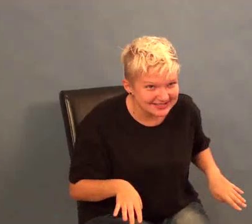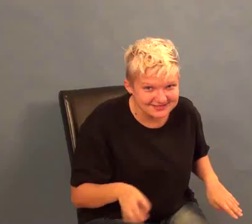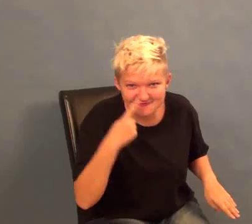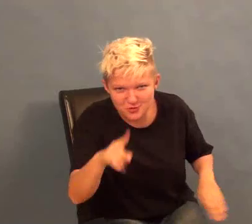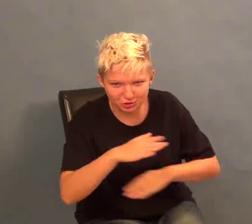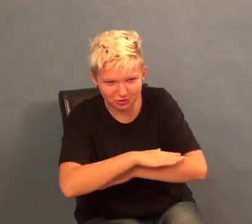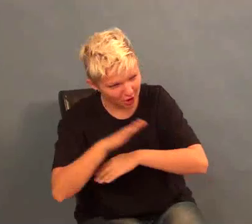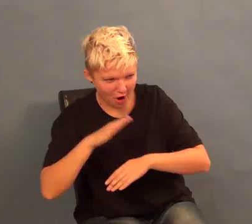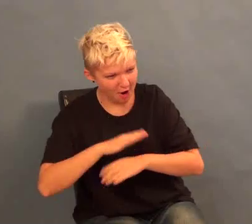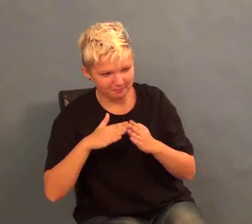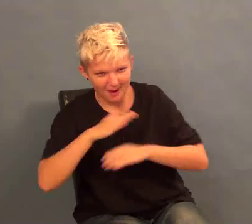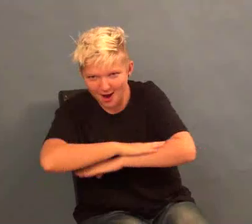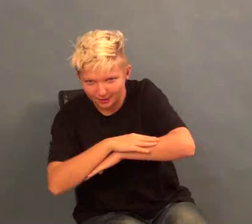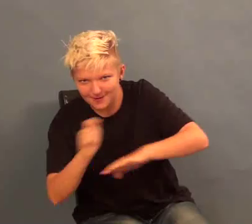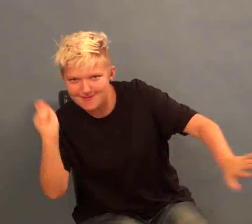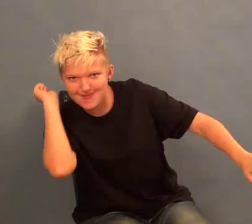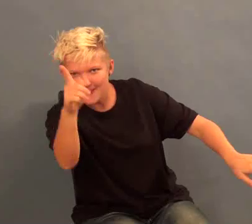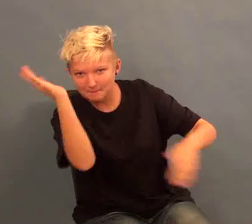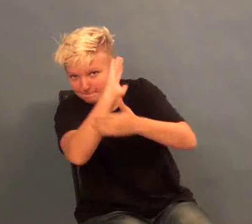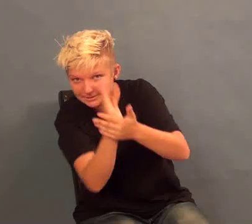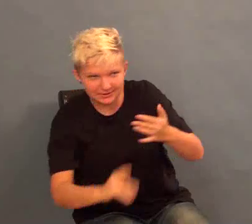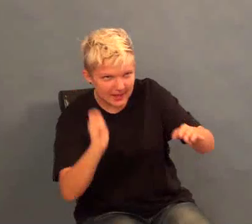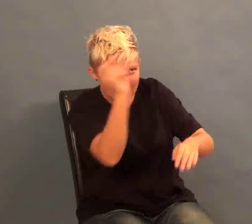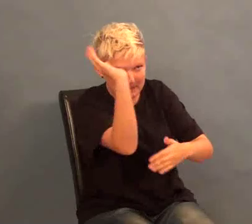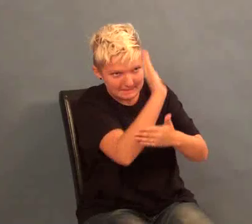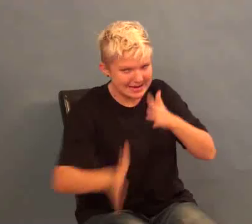Gdy zauważa w domach okna, to rzuca w nie kamieniami, rozbijając je.